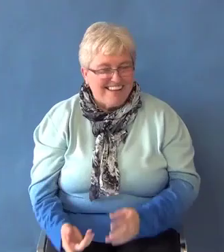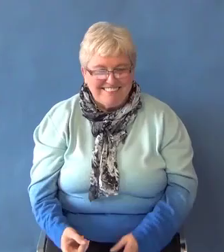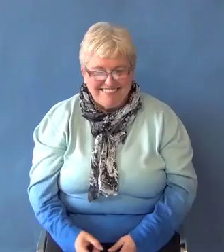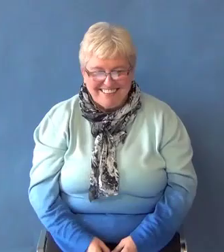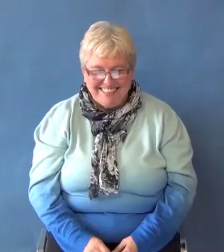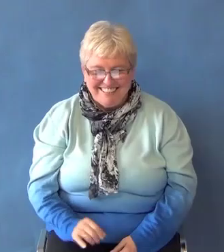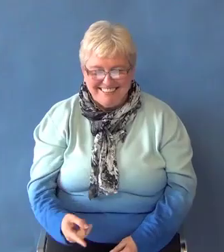Na wieś.